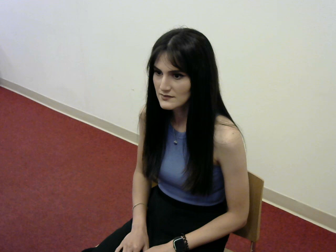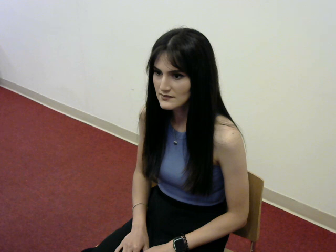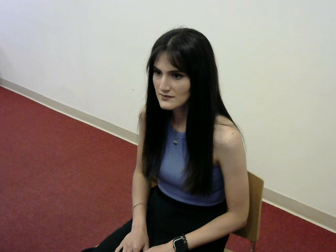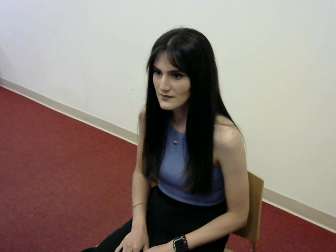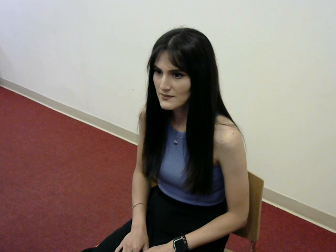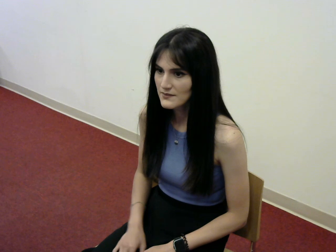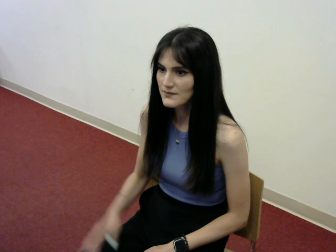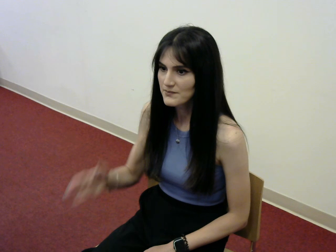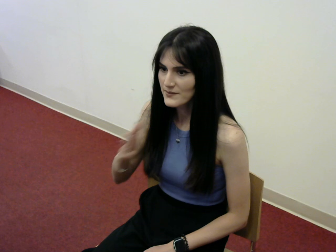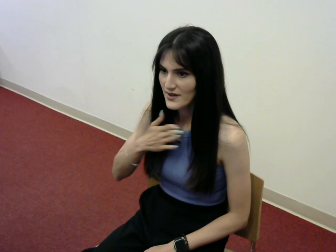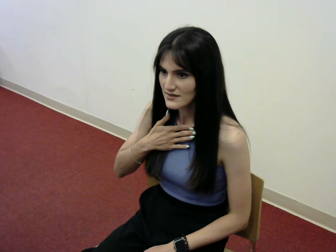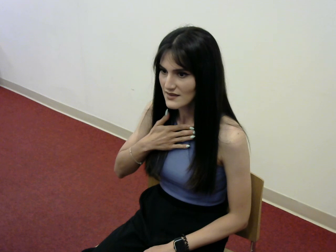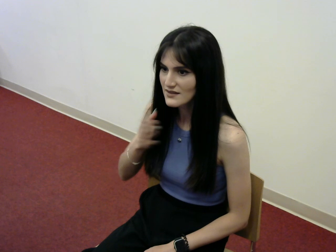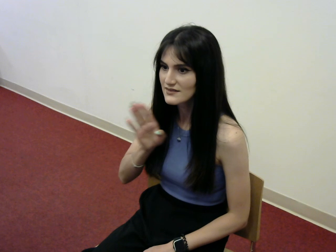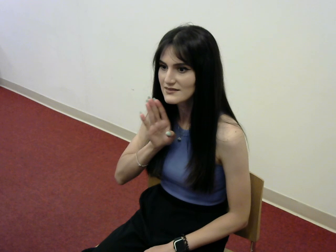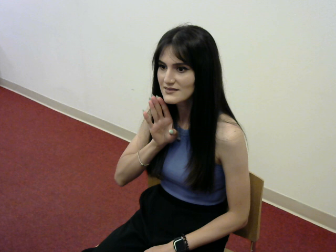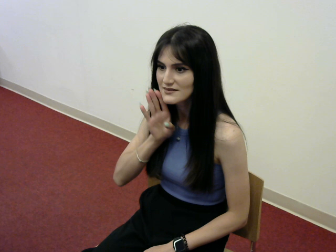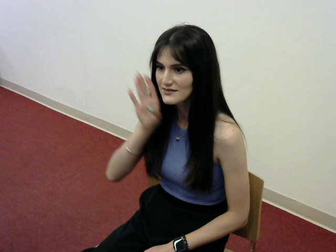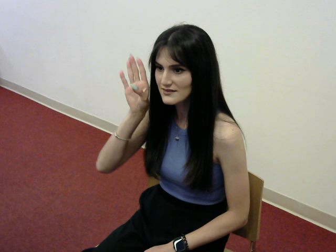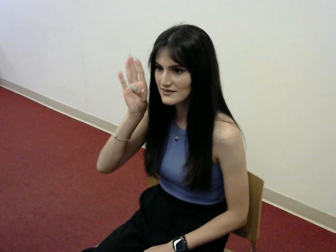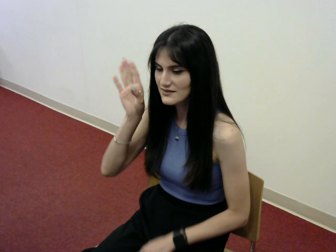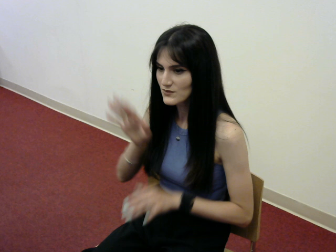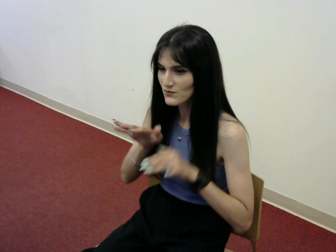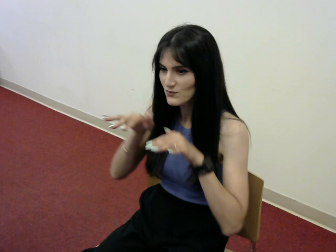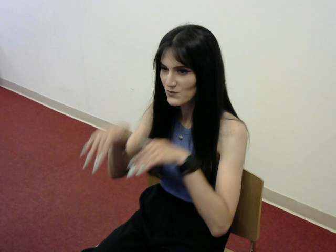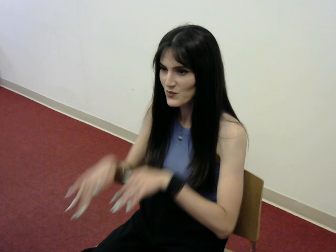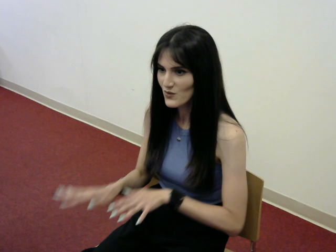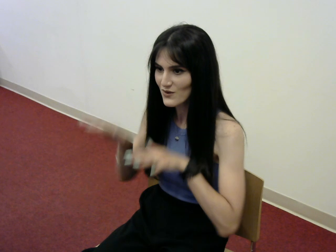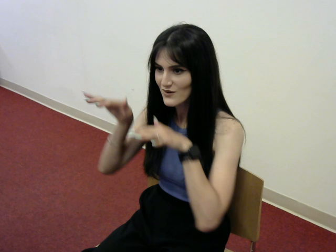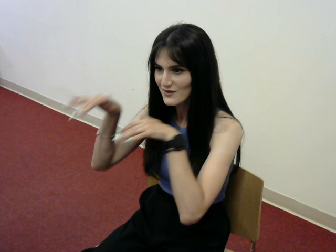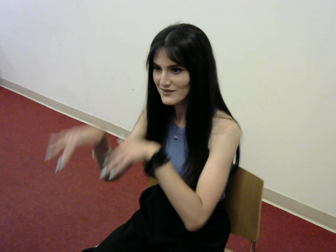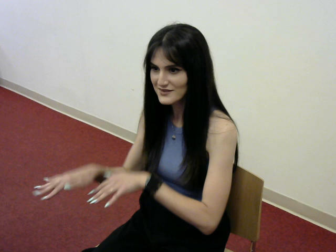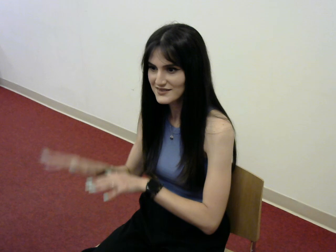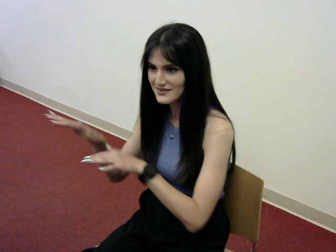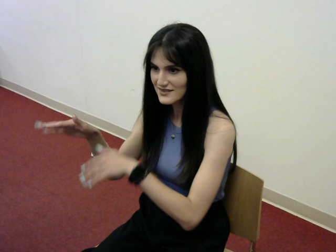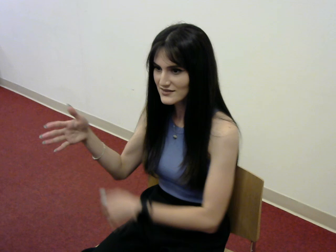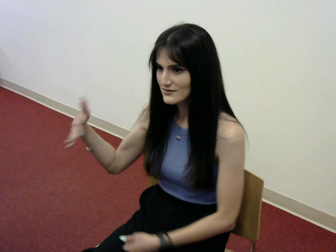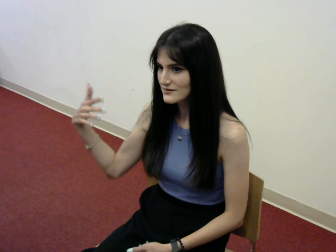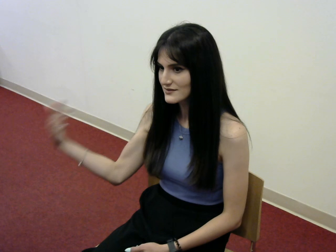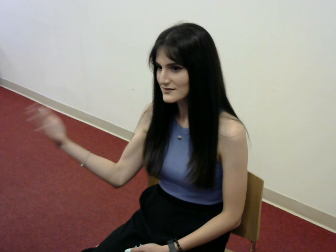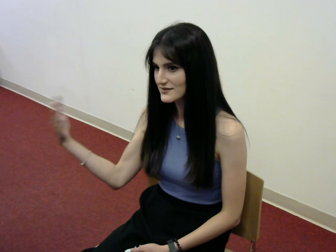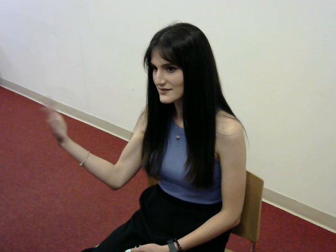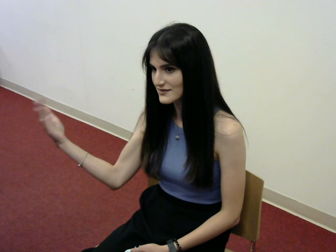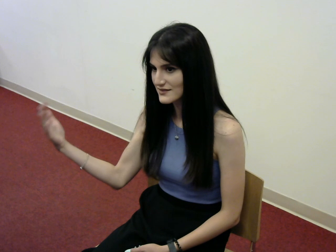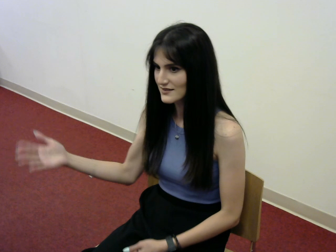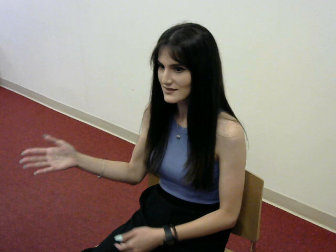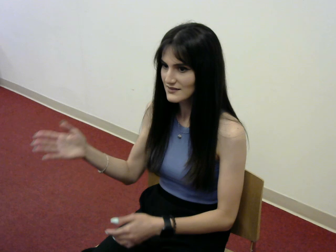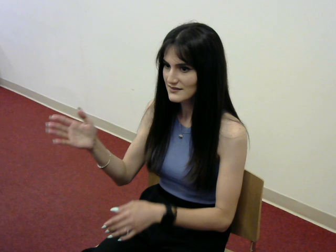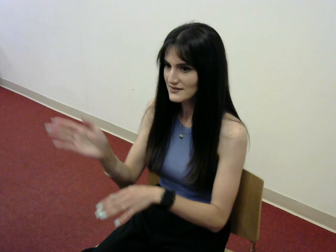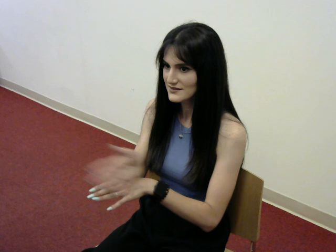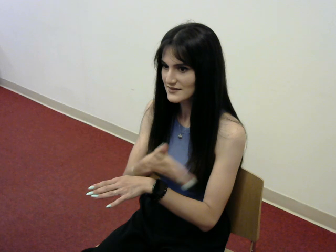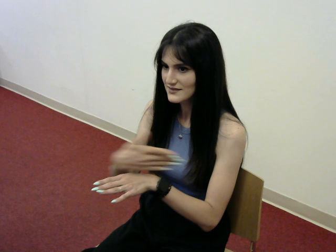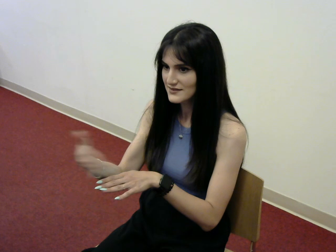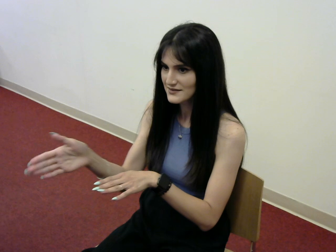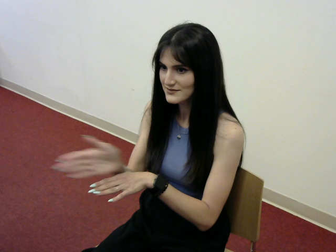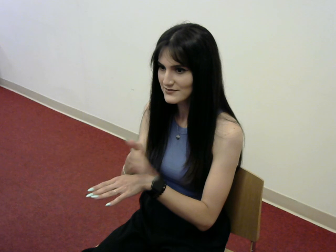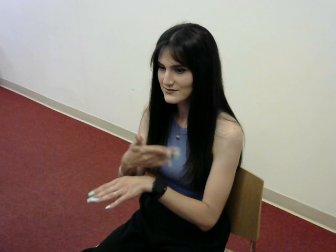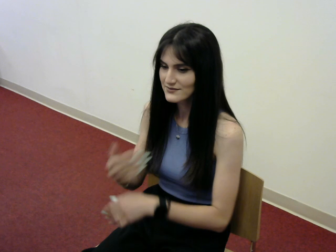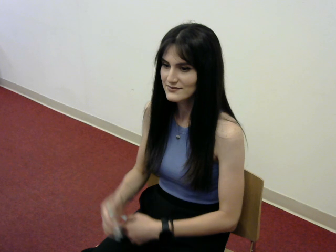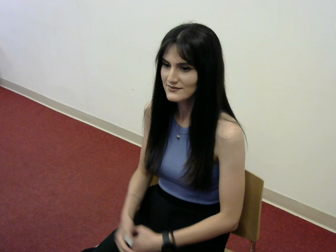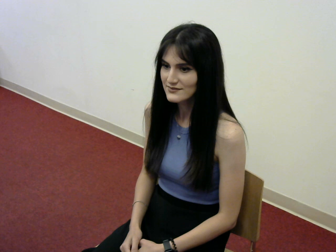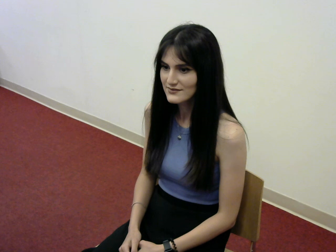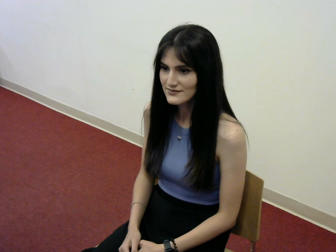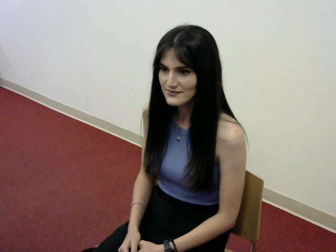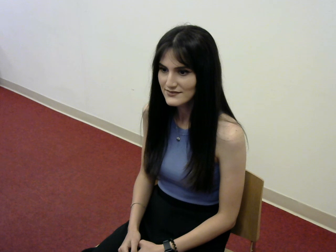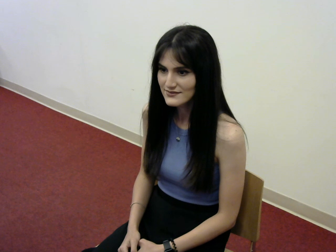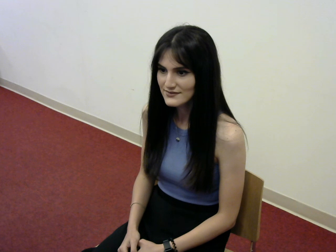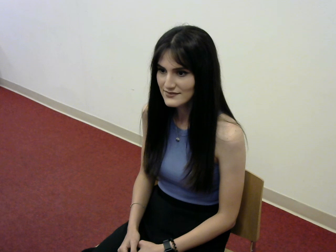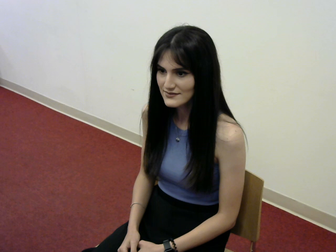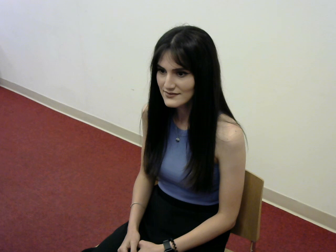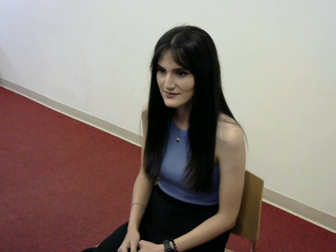Mən səhərlər dənizin kənarında gəzirəm